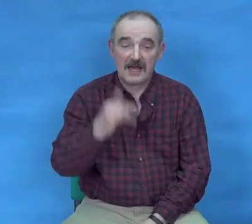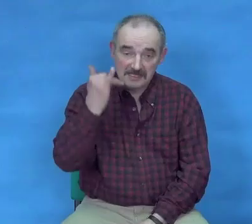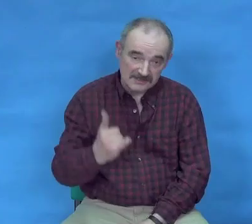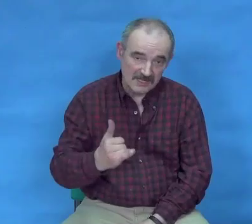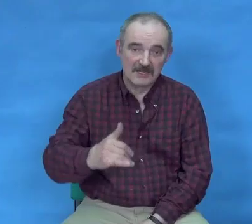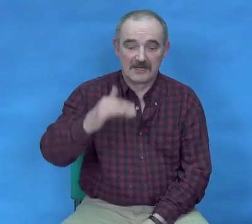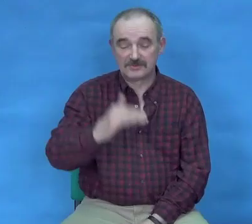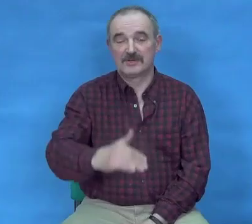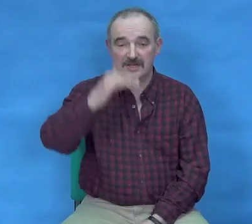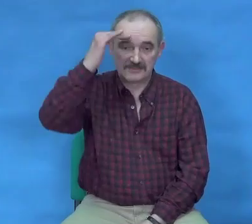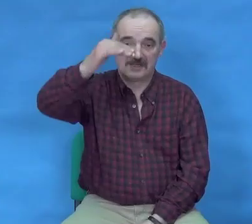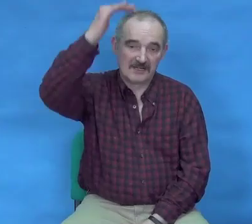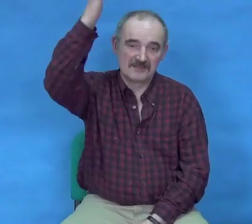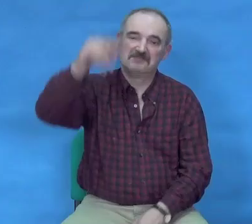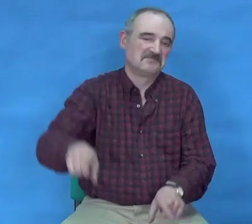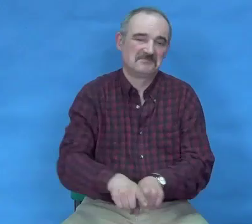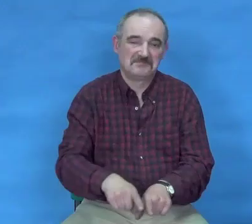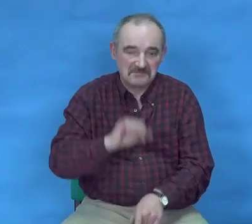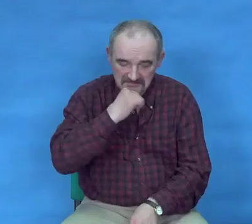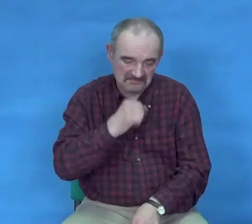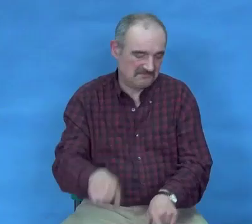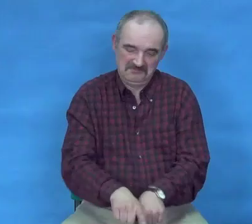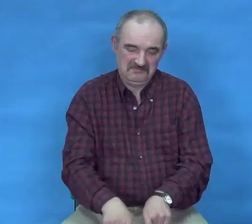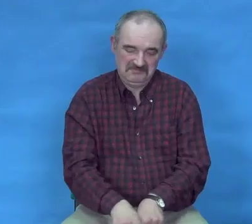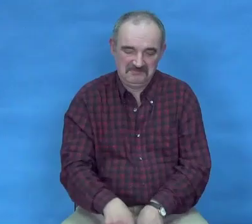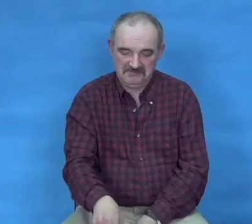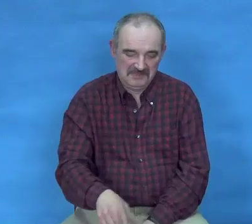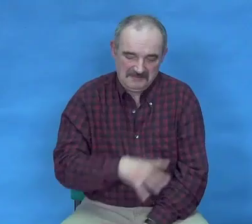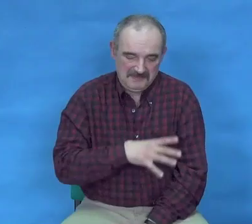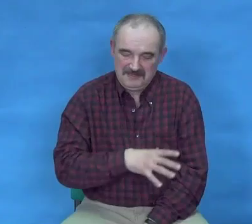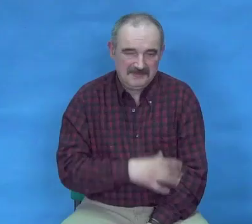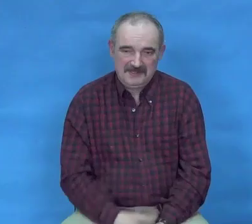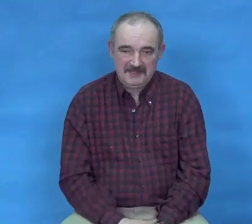Dla każdego to jest niebezpieczne: dla dziecka, dla dorosłego i dla starego człowieka.